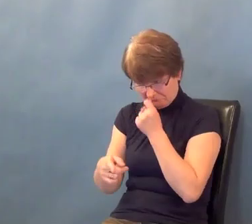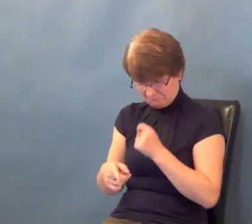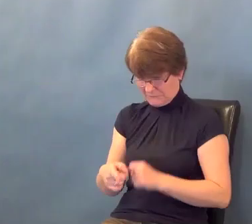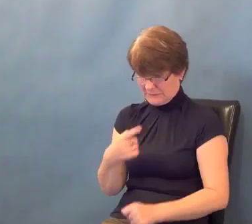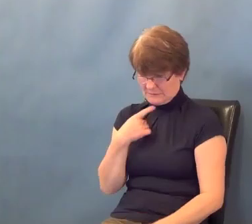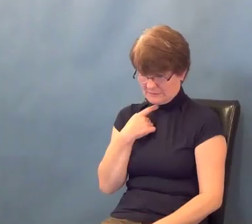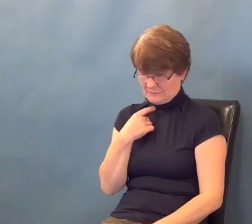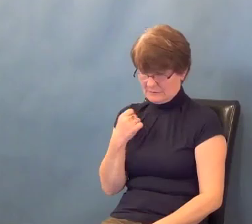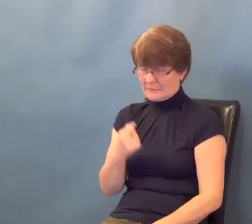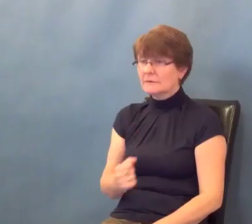Śmieszne.